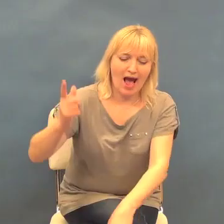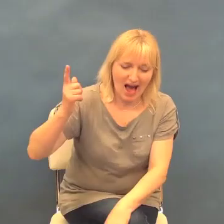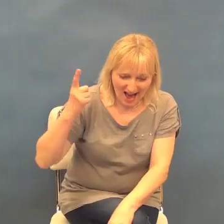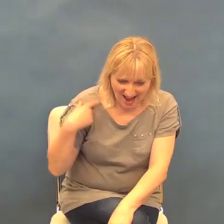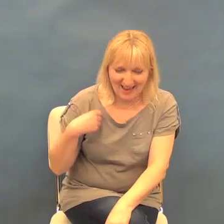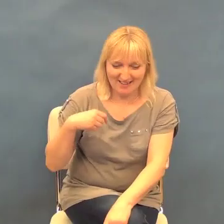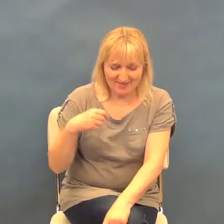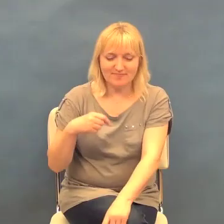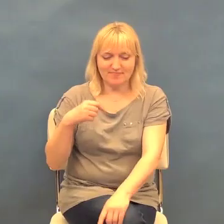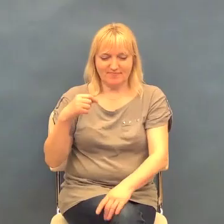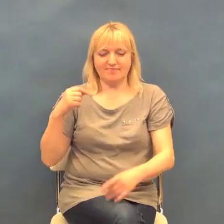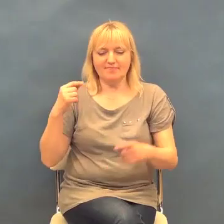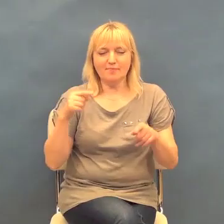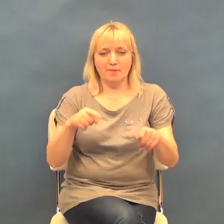Aha.